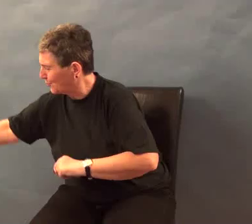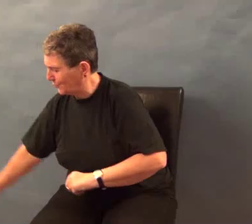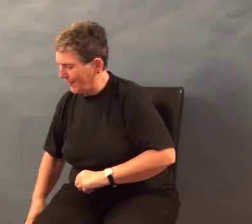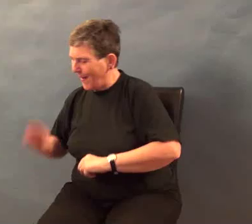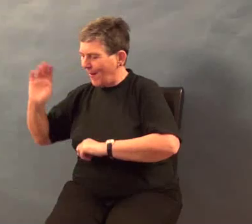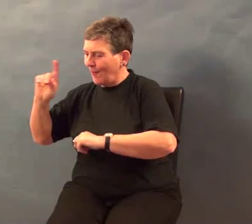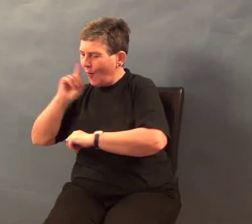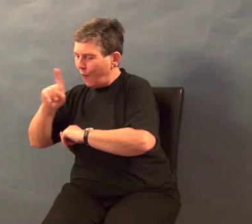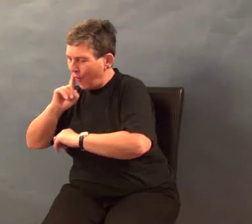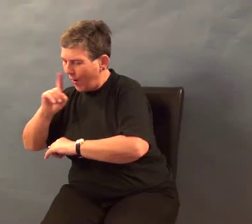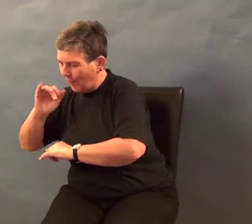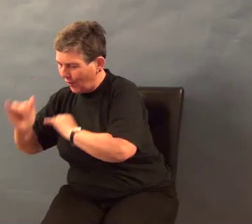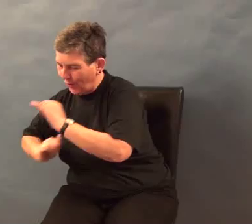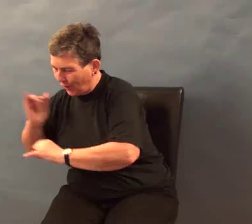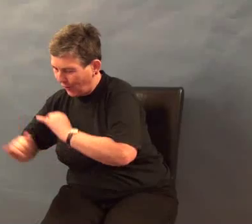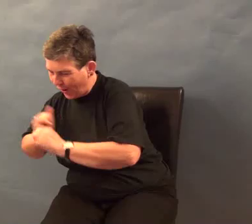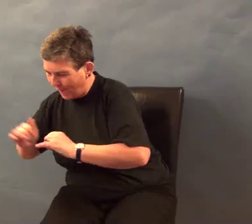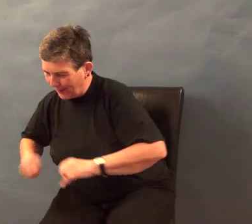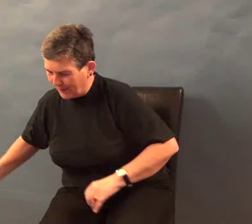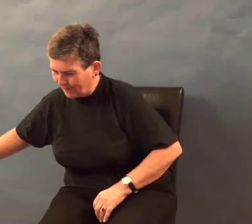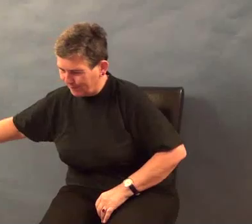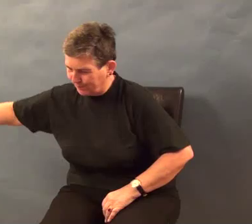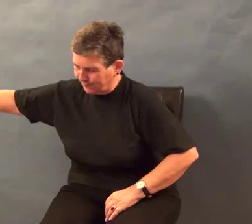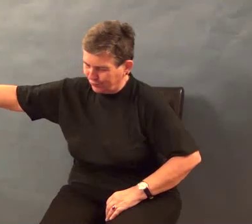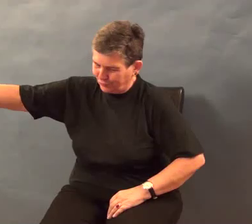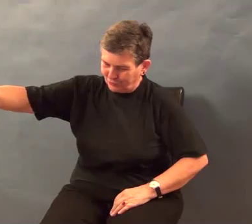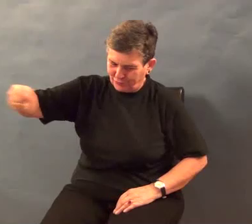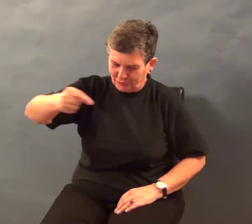Potem zjawia się chłopiec na rowerze.